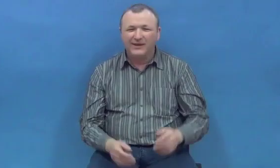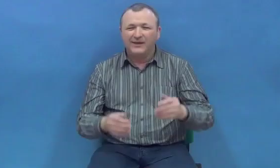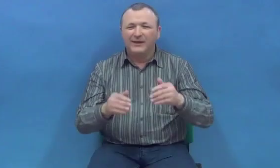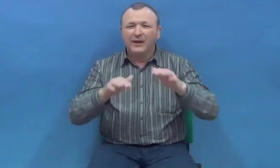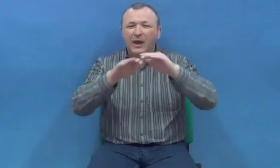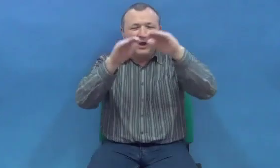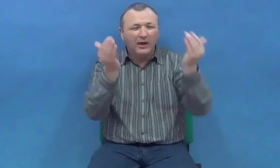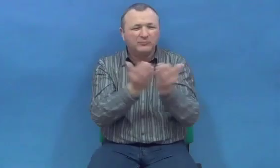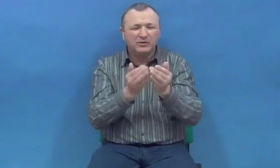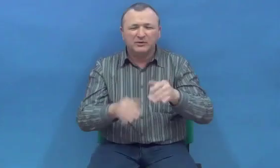Akwarium.